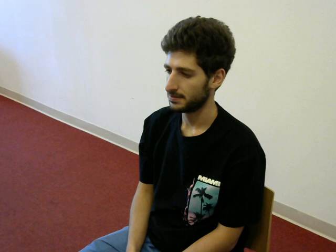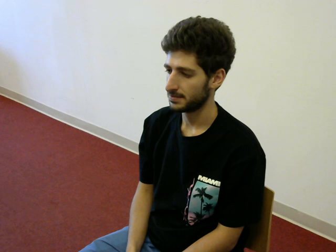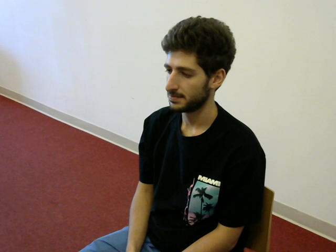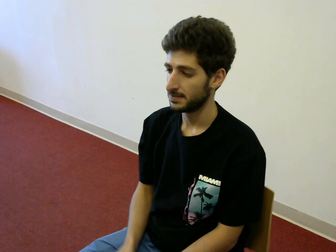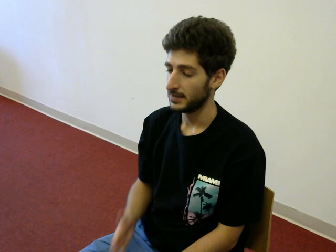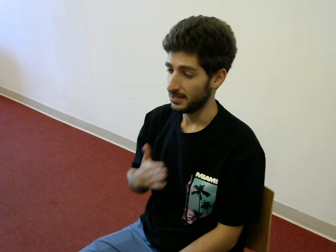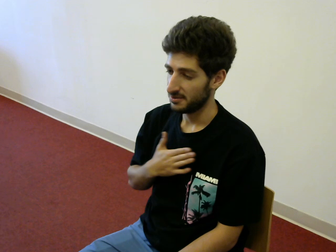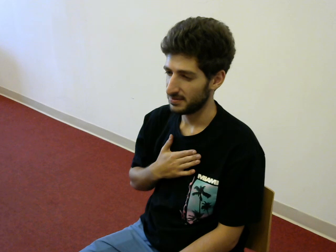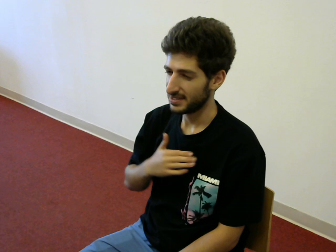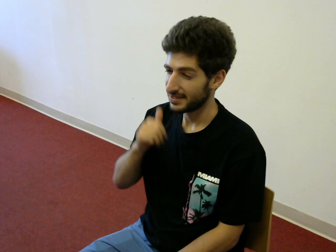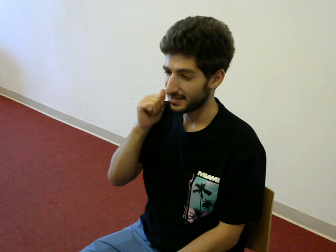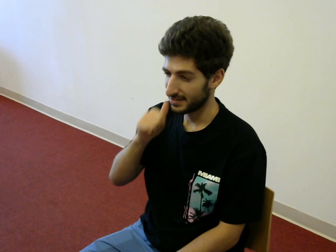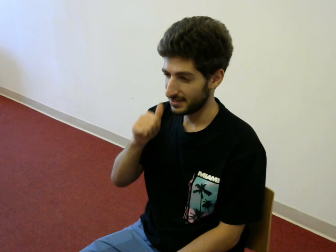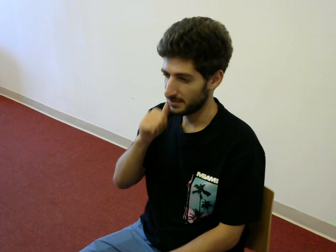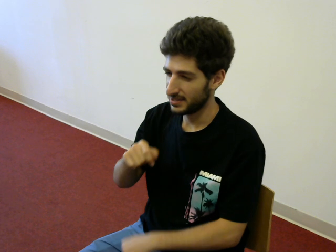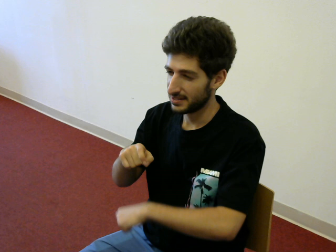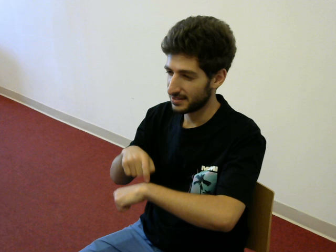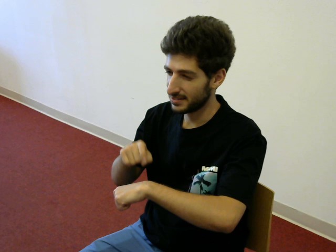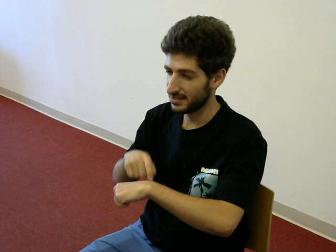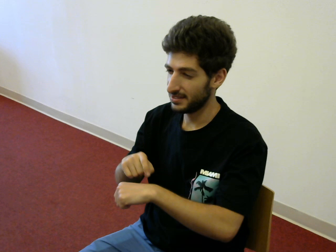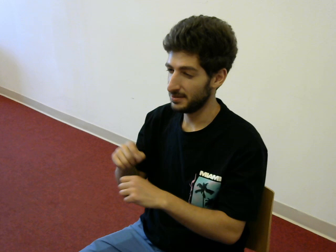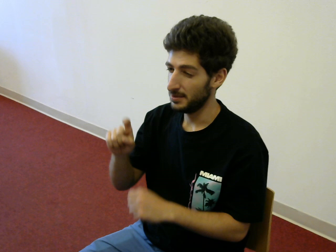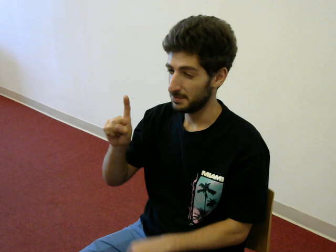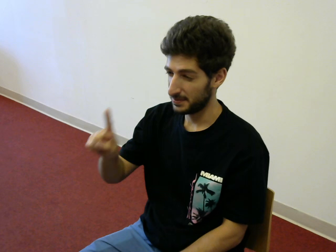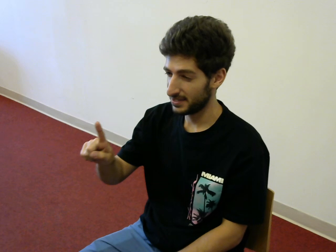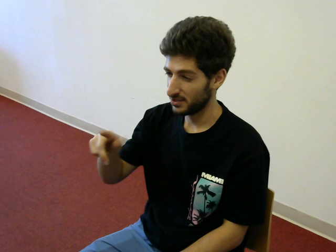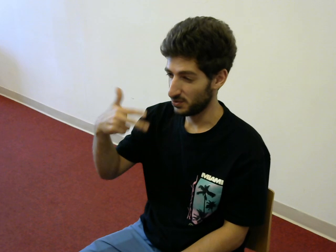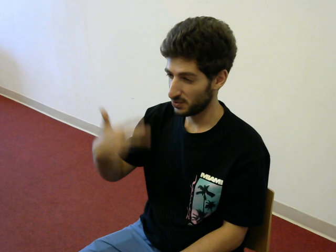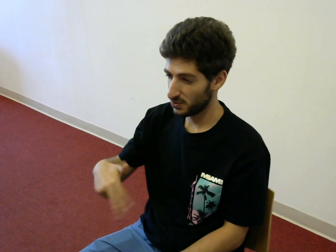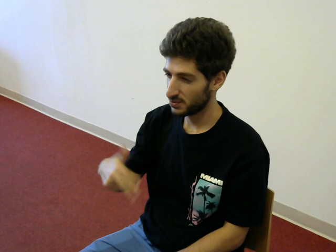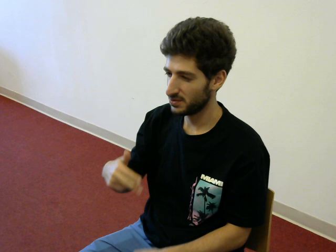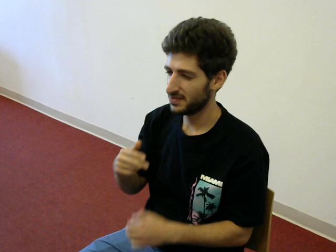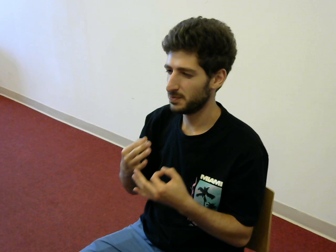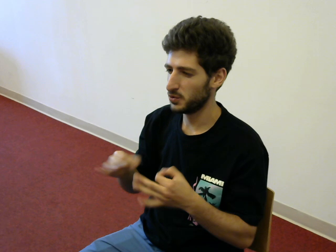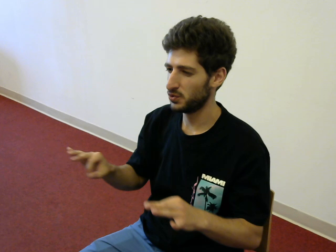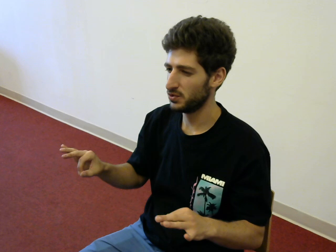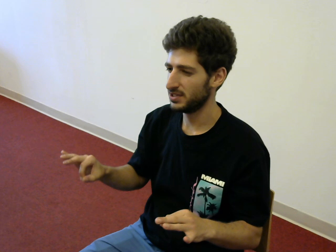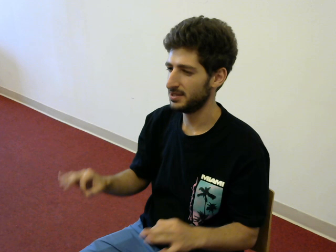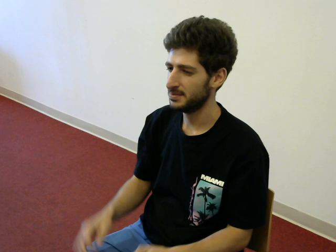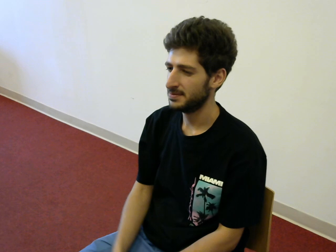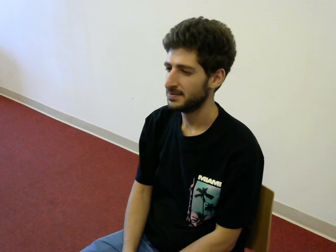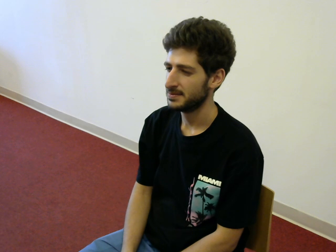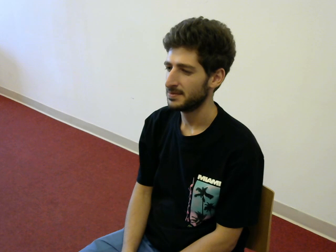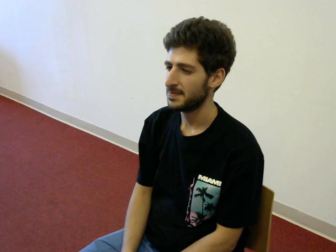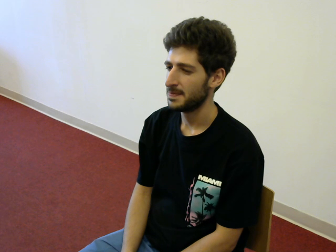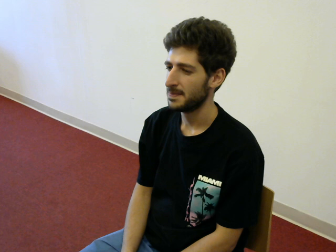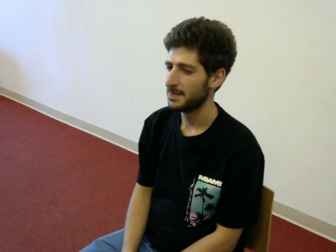Mən sabah saat birin yarısı boşam